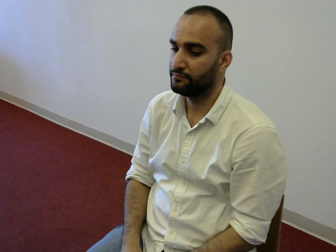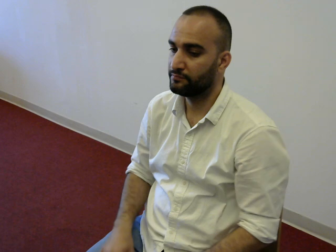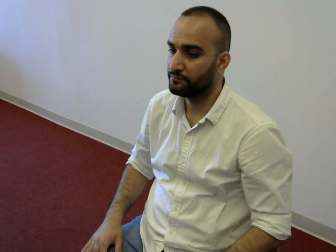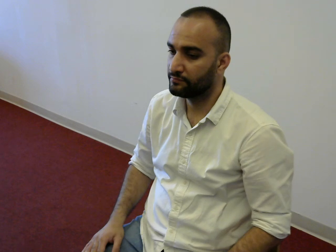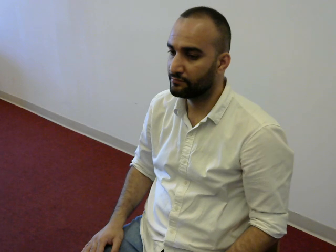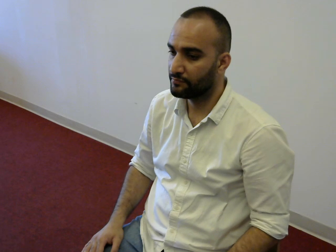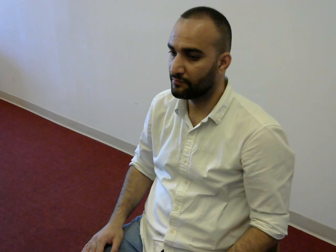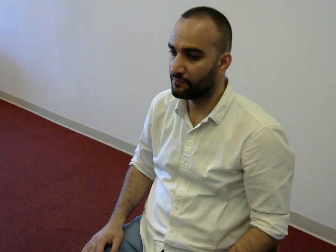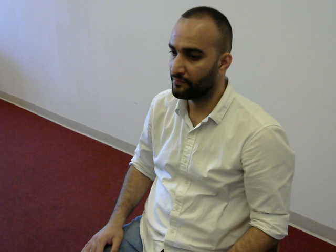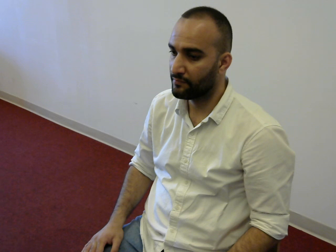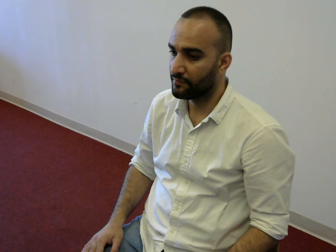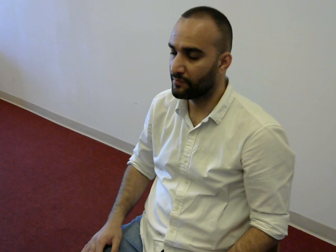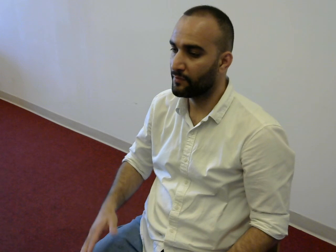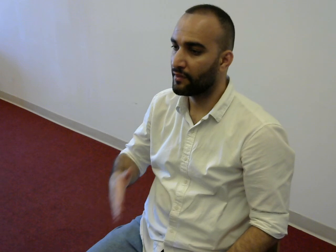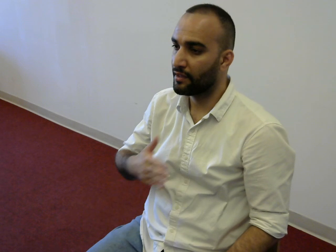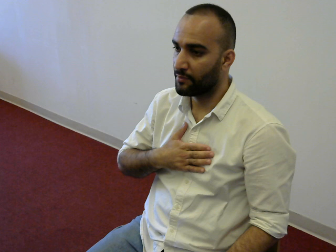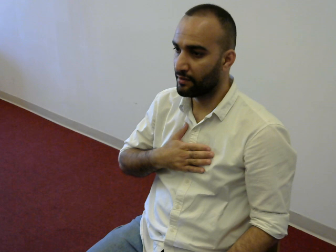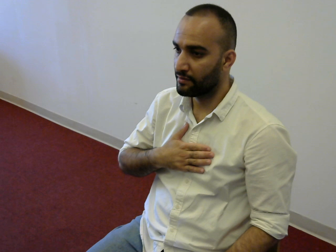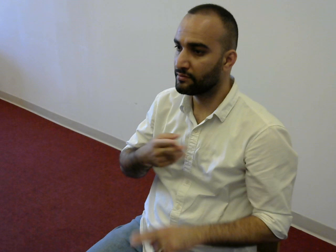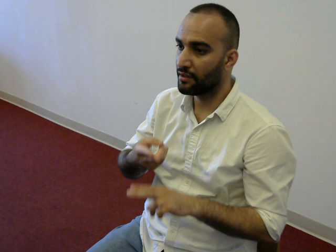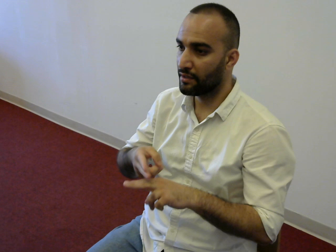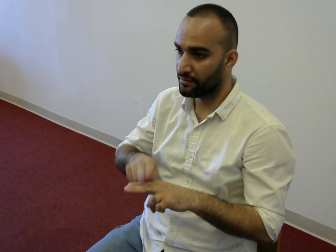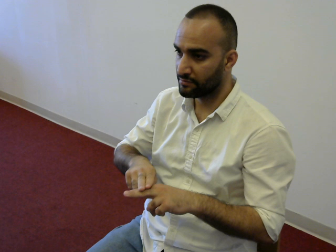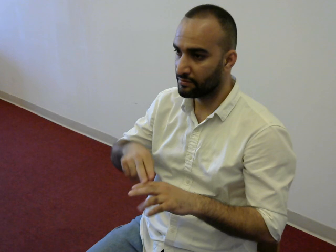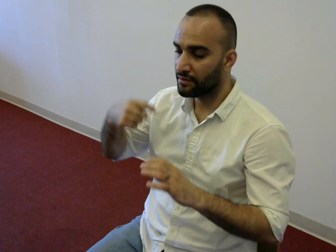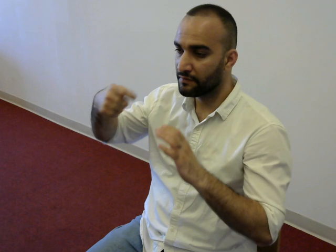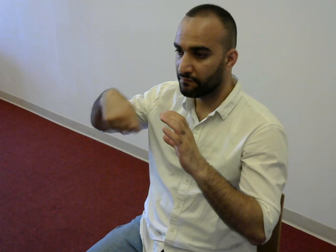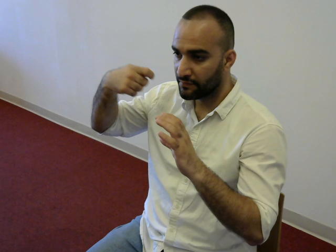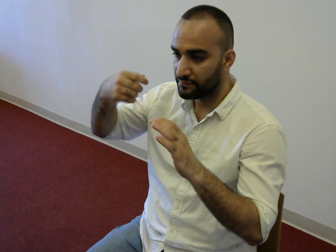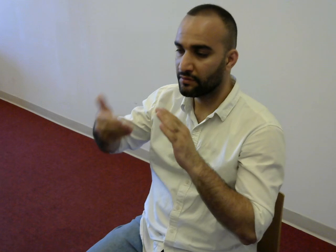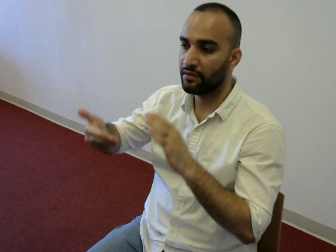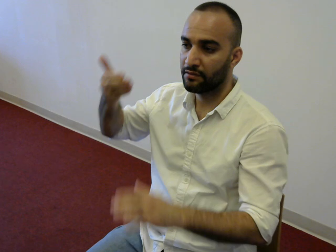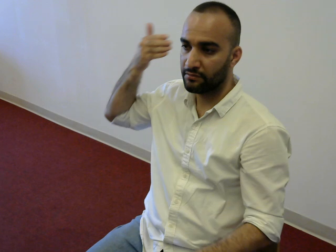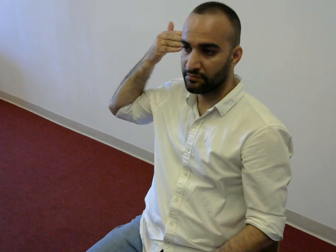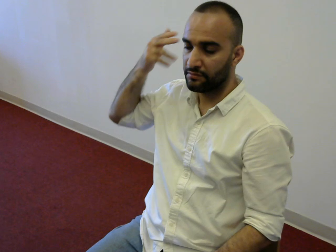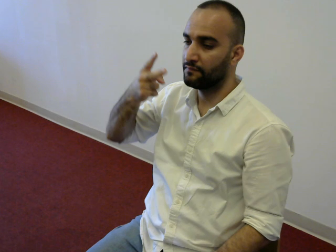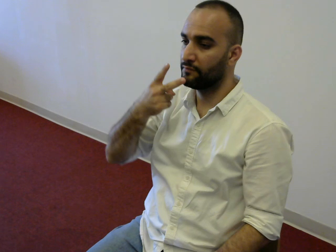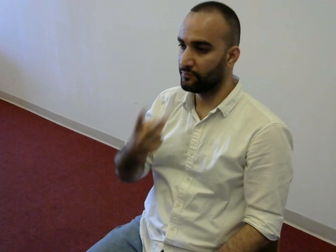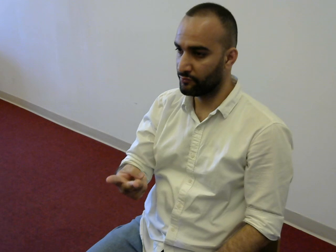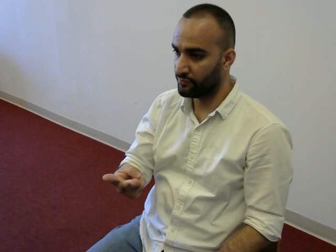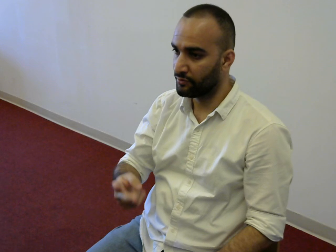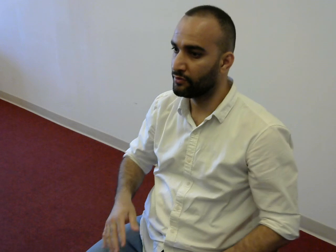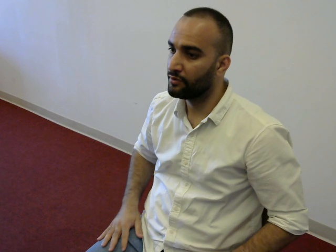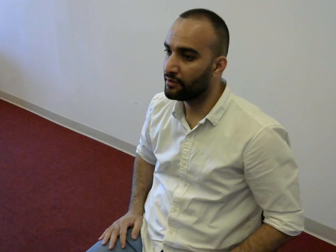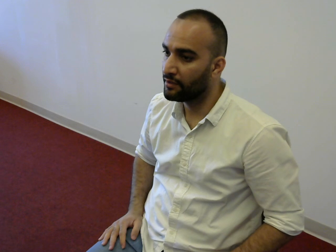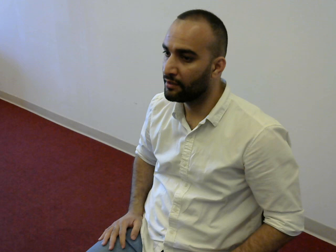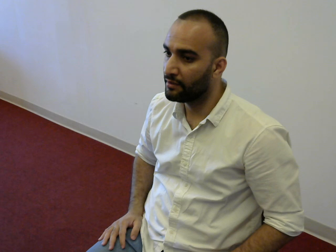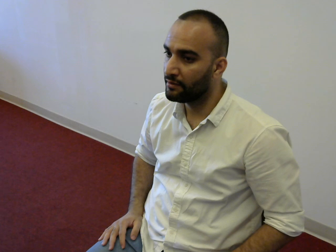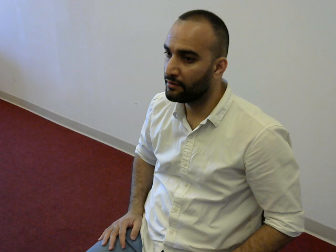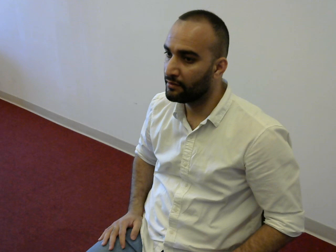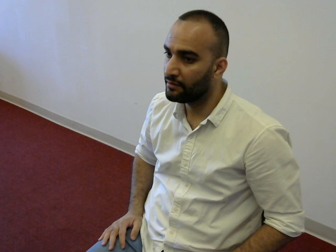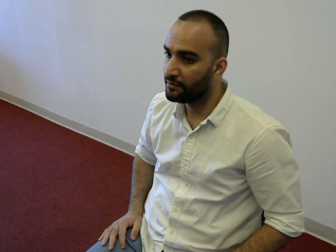Mən bu videonu daha əvvəl görmüşəm